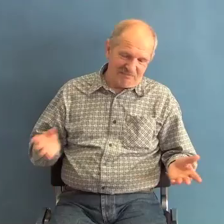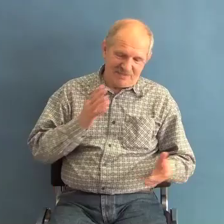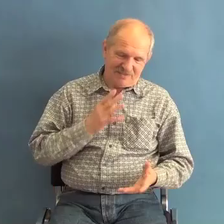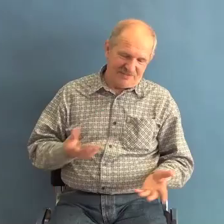Prawdopodobnie.